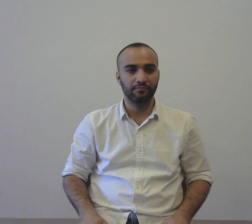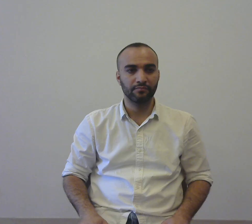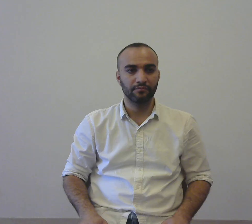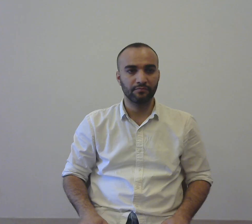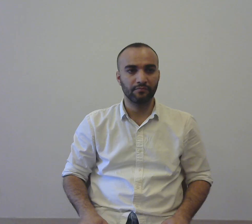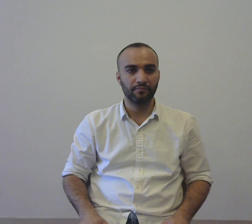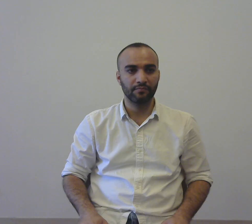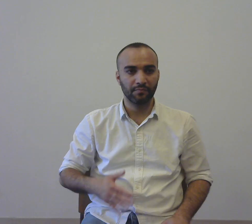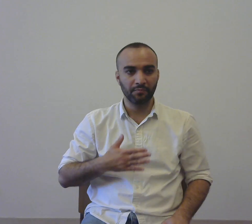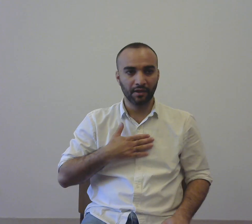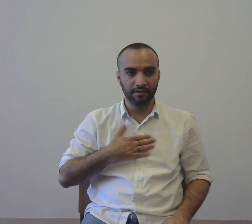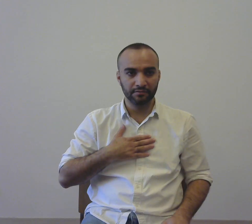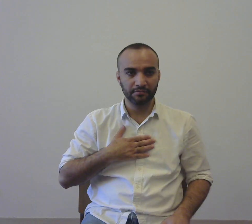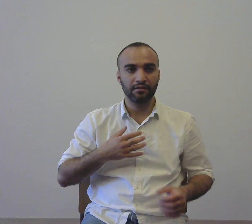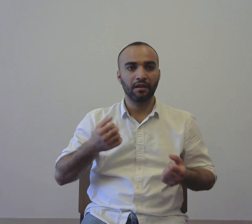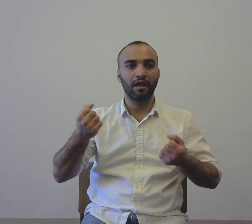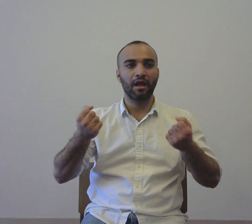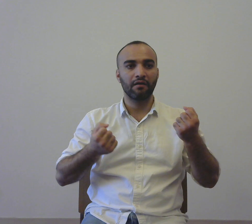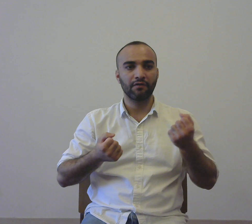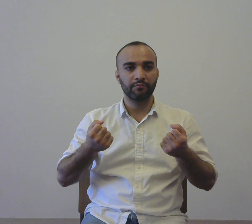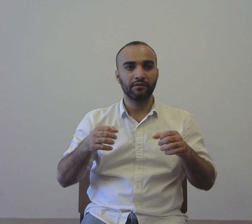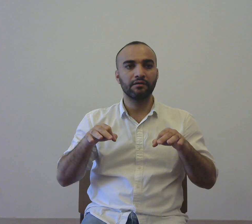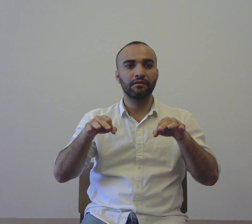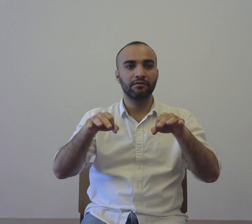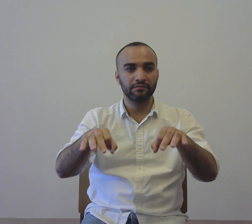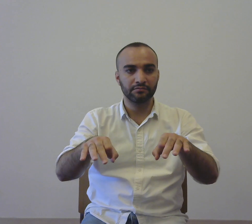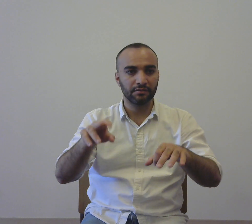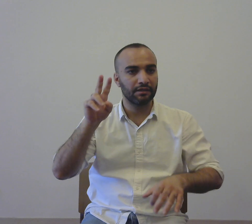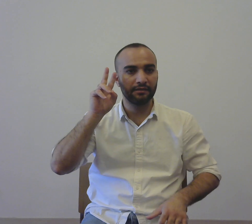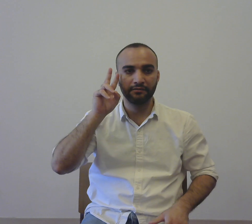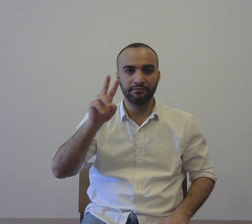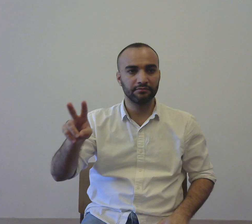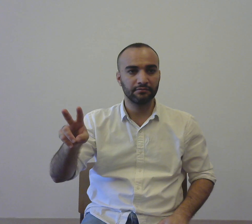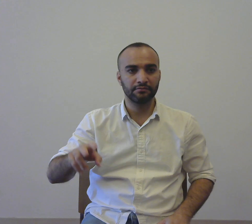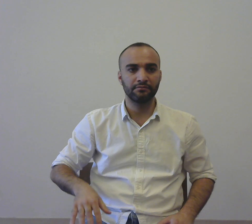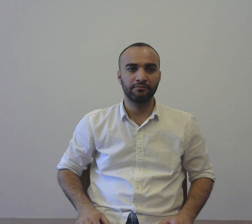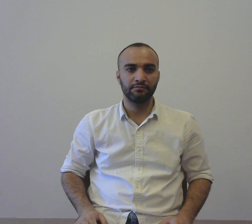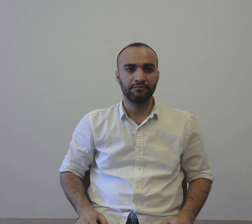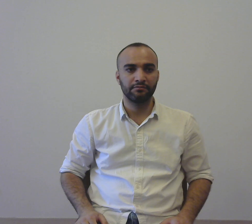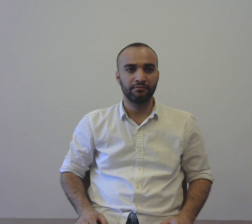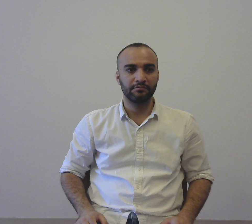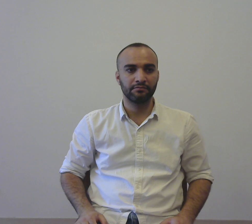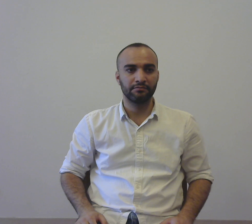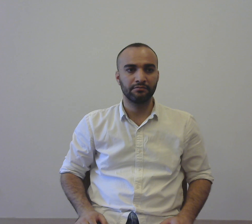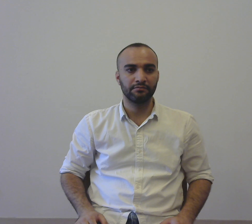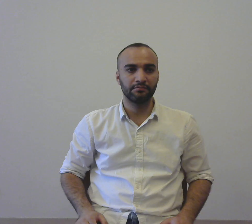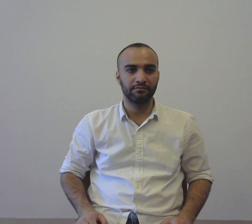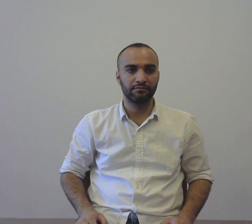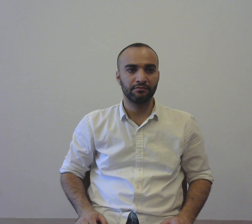Mən avtomobil sürə bilmirəm